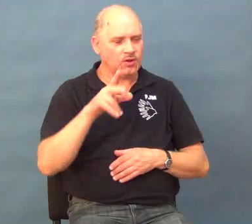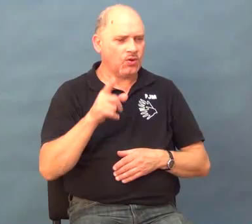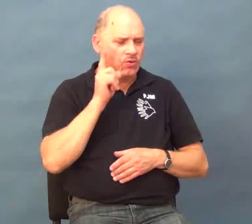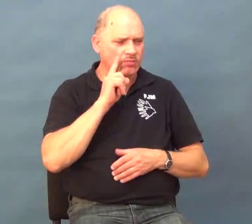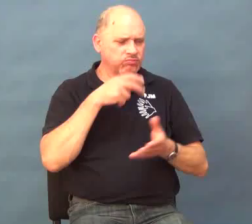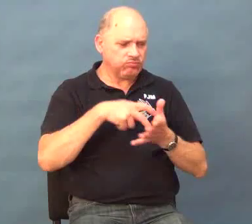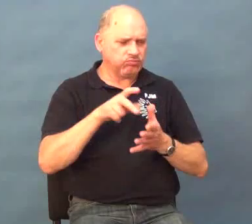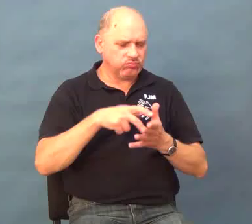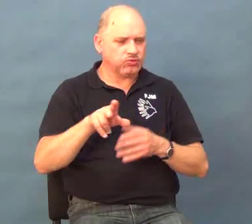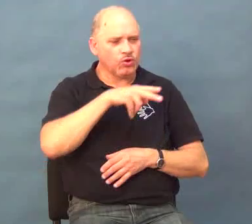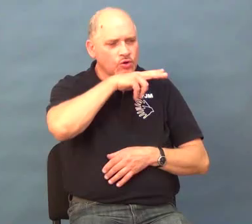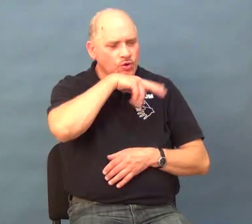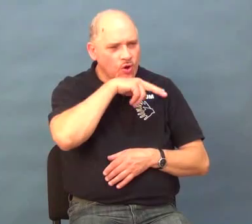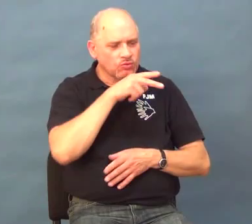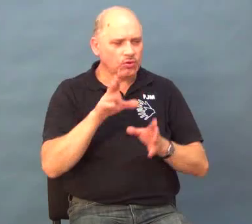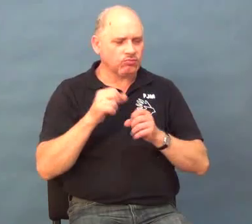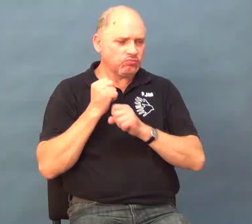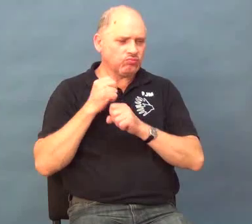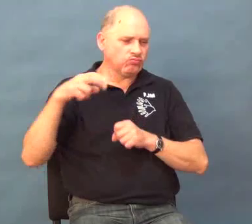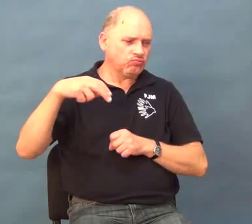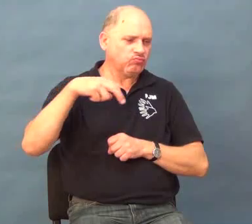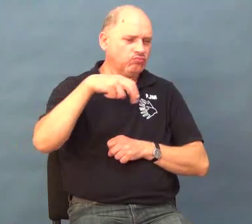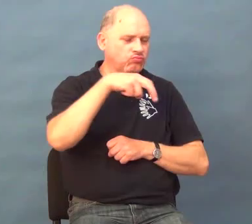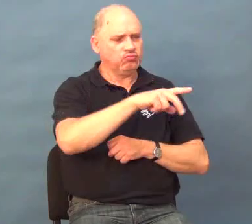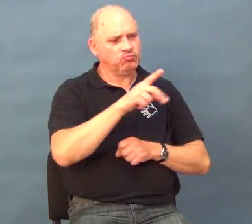Idzie mężczyzna z kozą na sznurku.